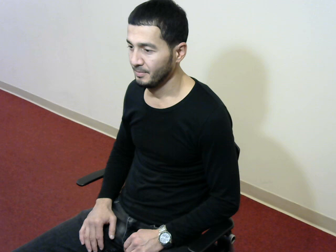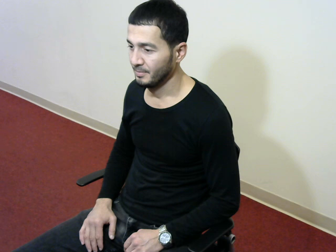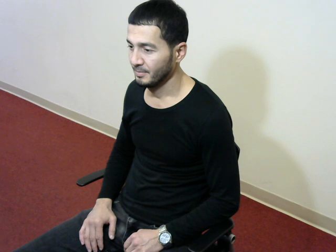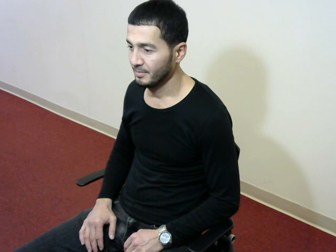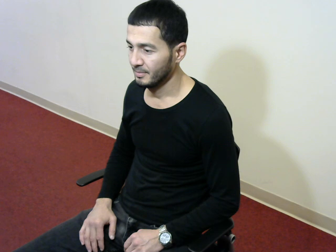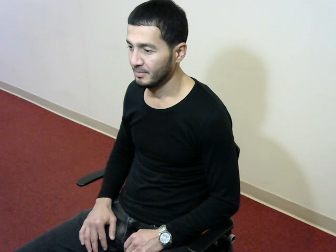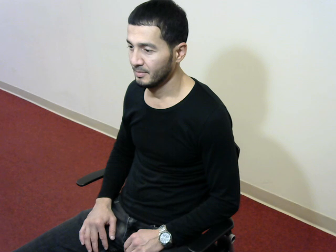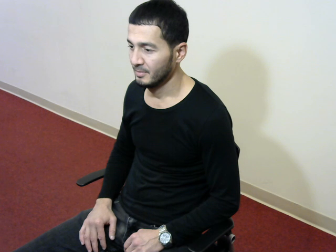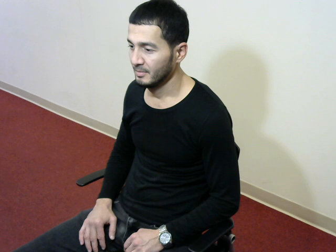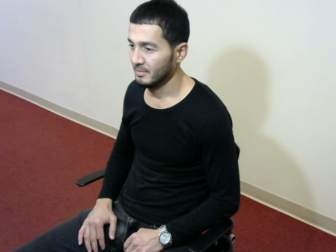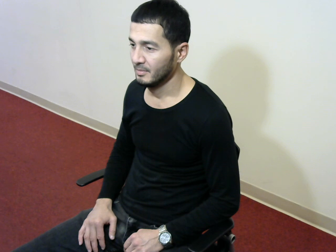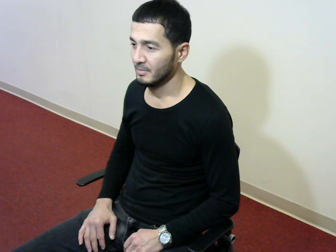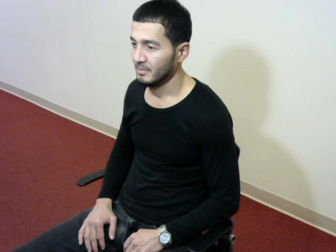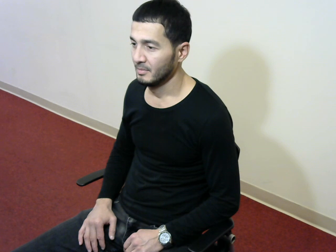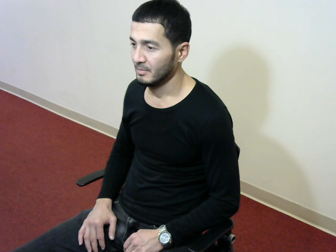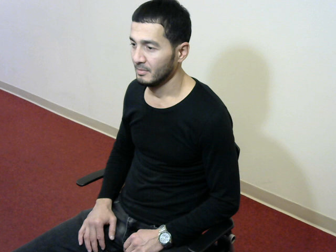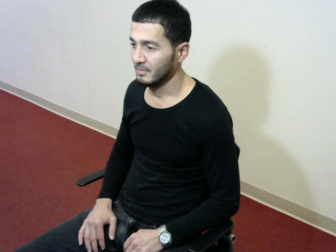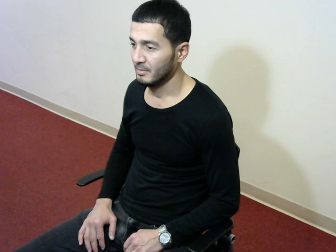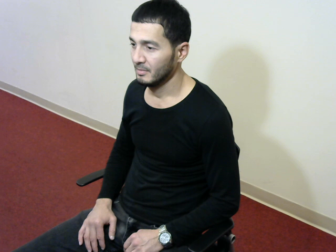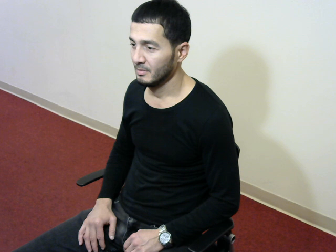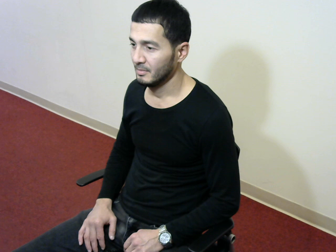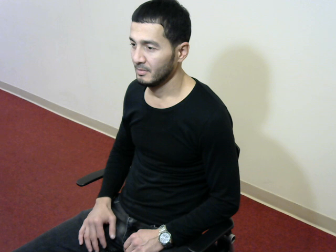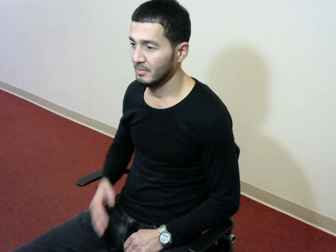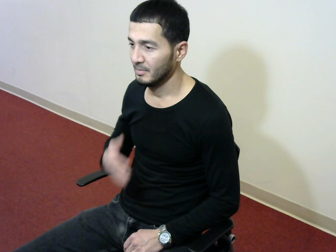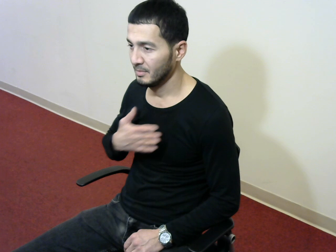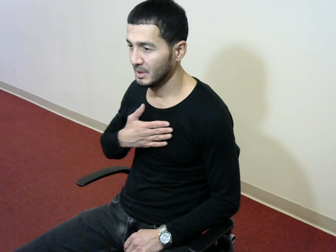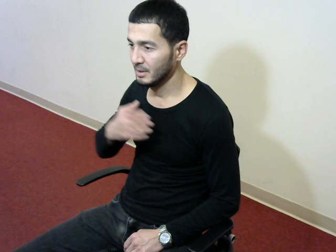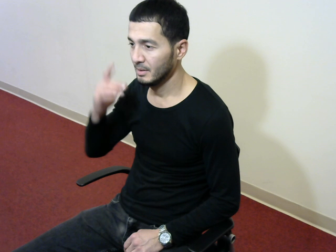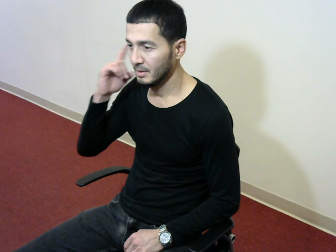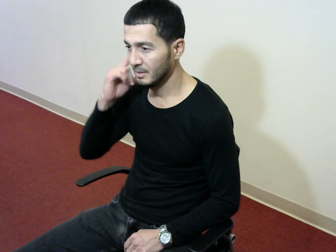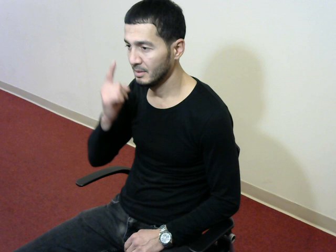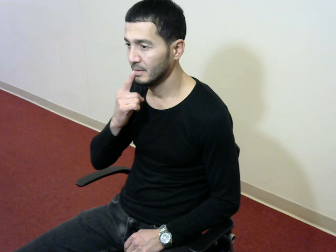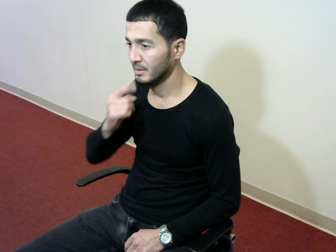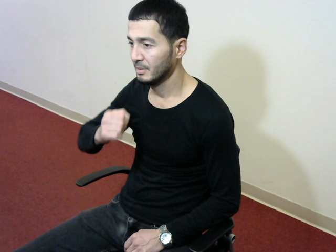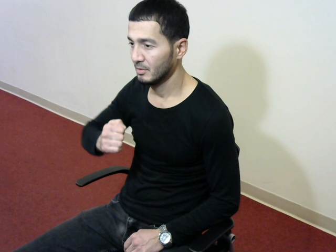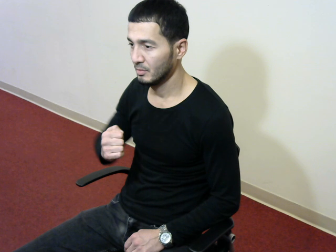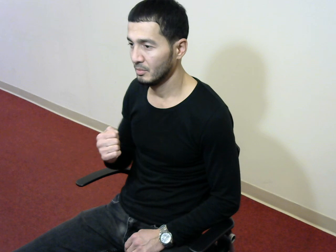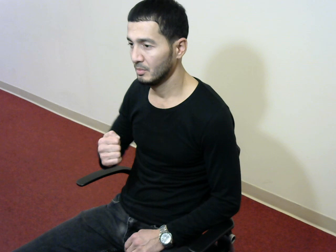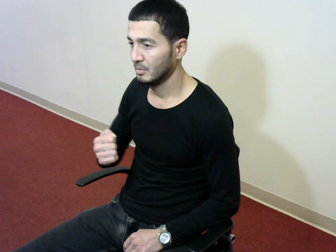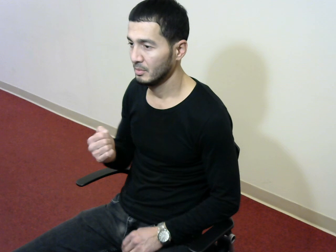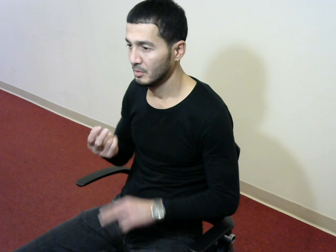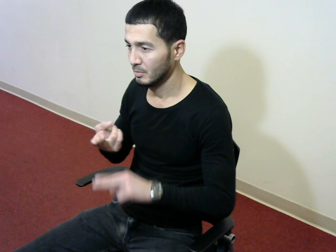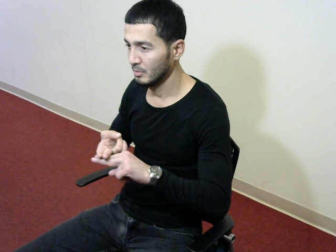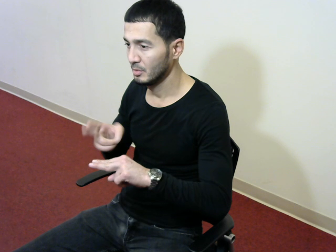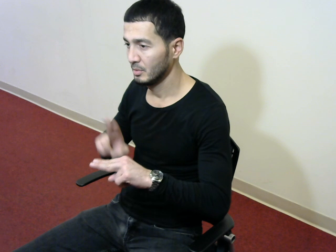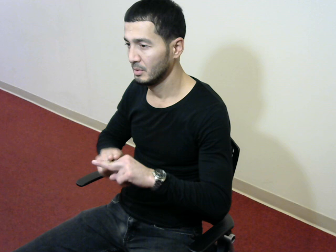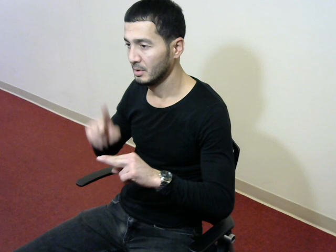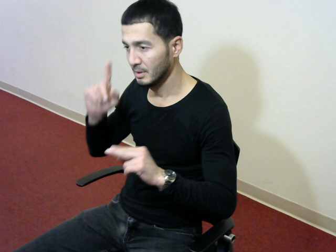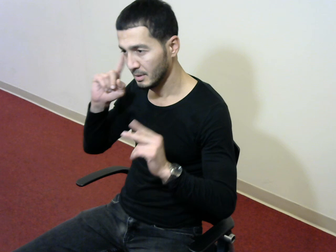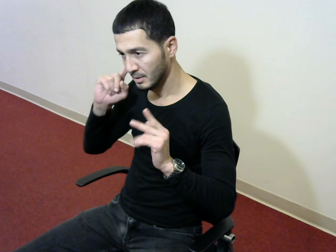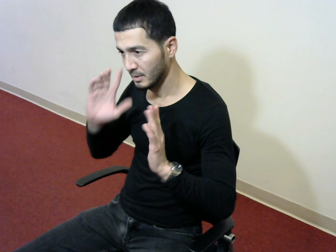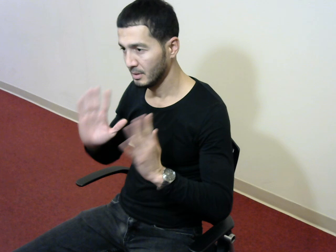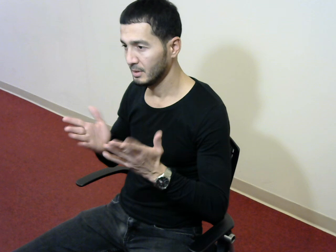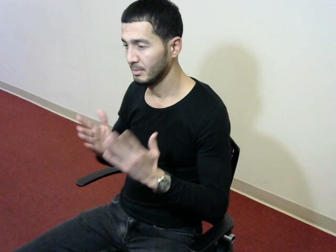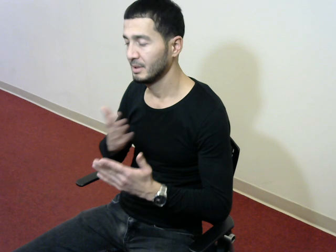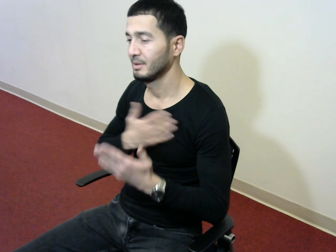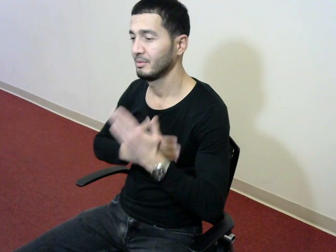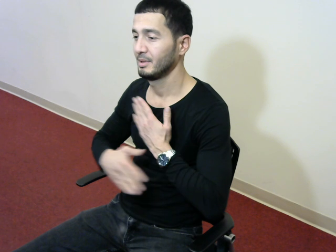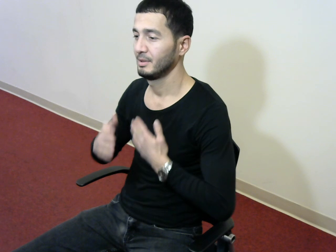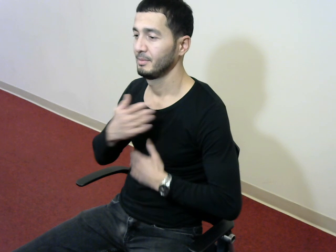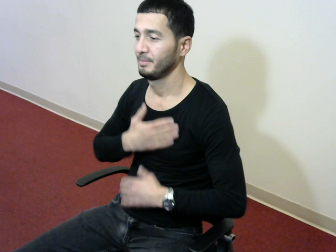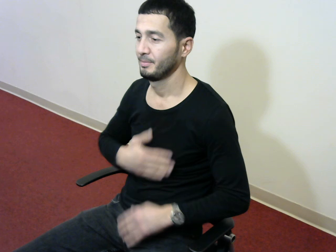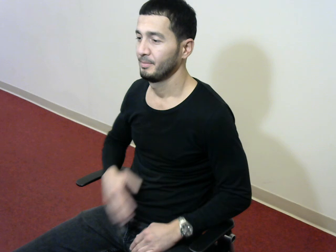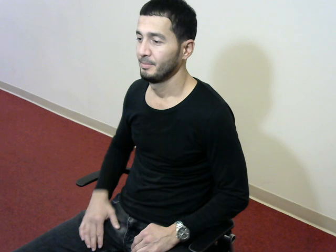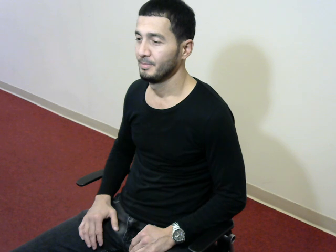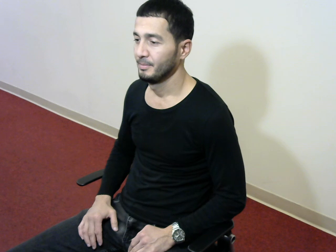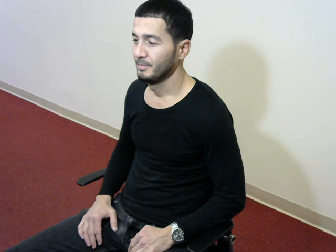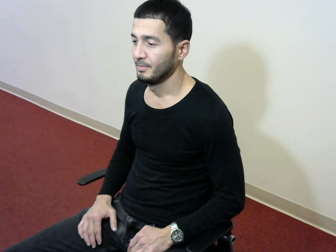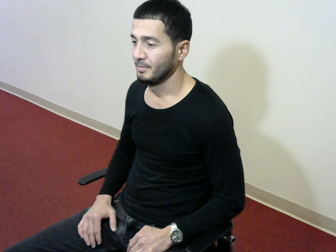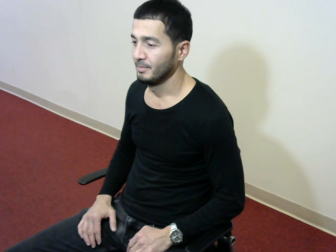Mənim eşitmə məhdudiyyətli dostlarım bu xəbərə sevinəcək